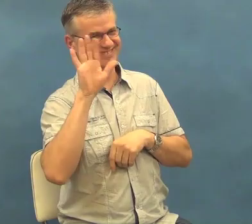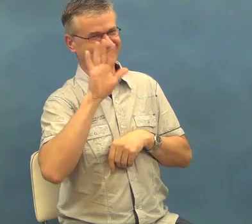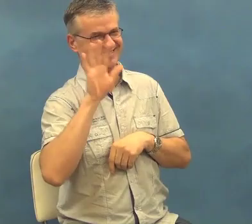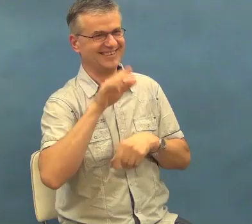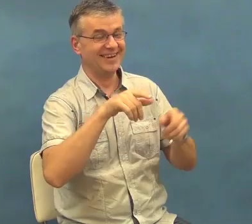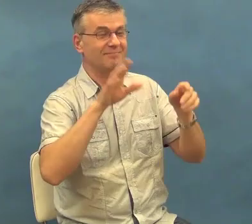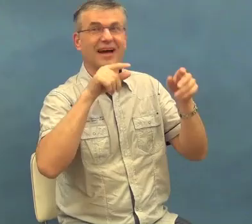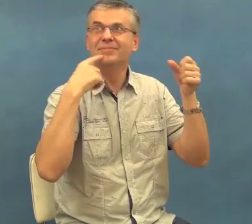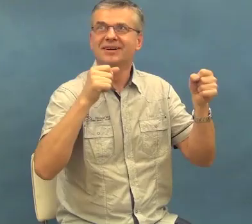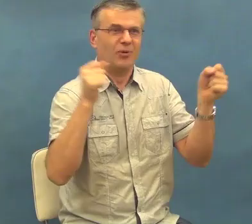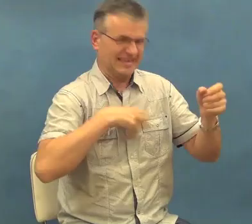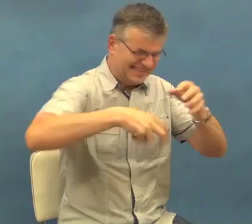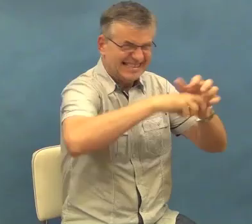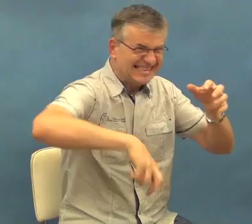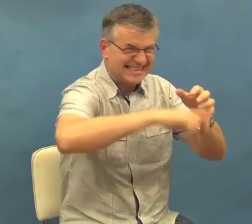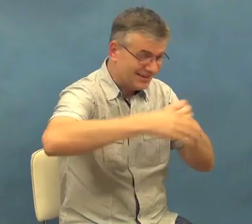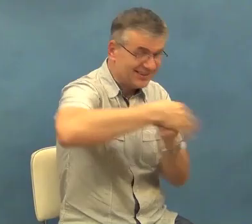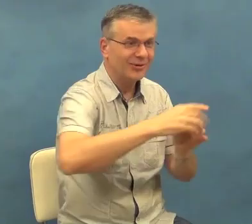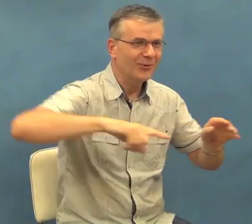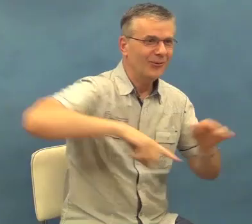Ptak boi się, ucieka na dół, otwiera drzwi i wybiega na zewnątrz.